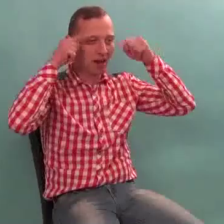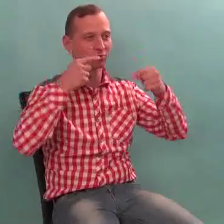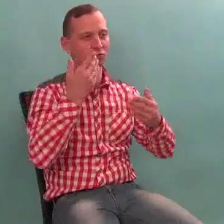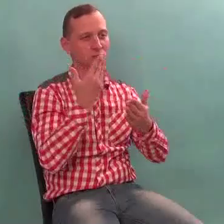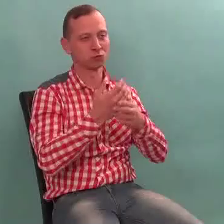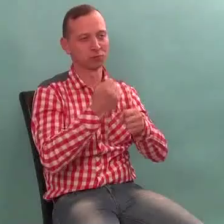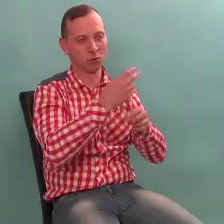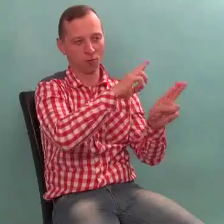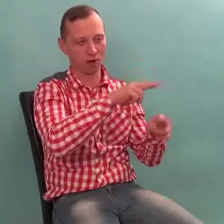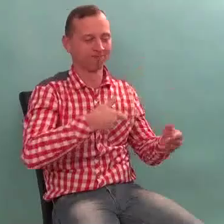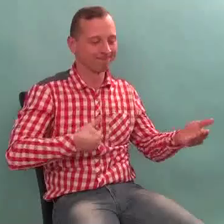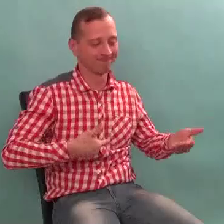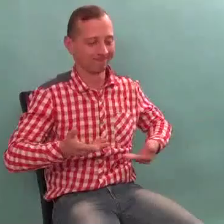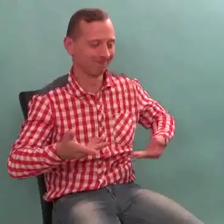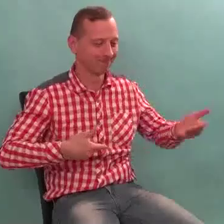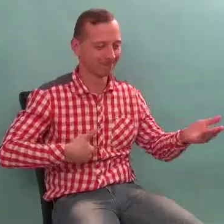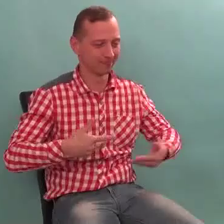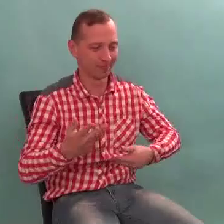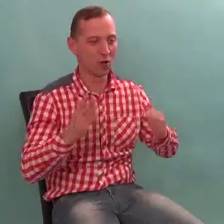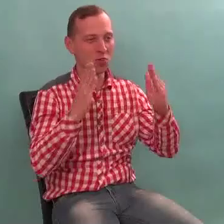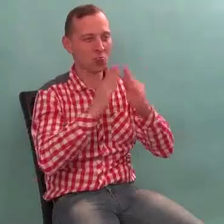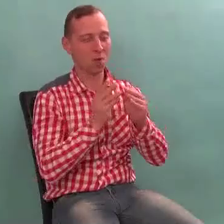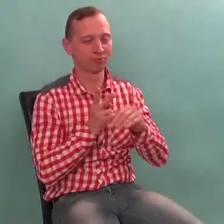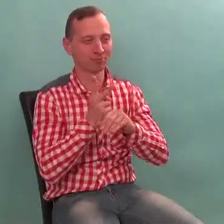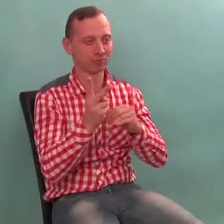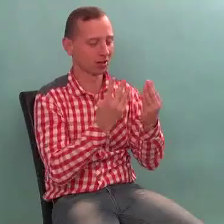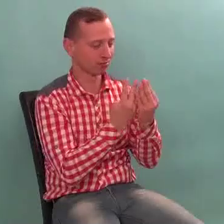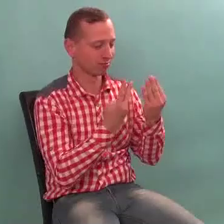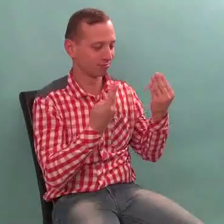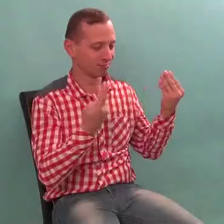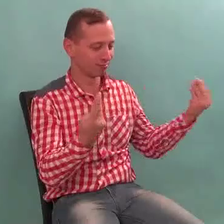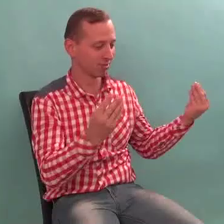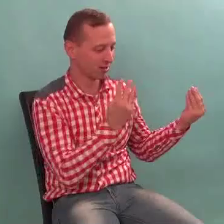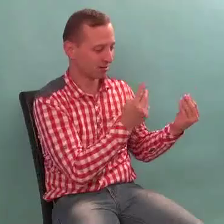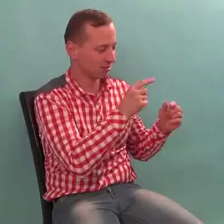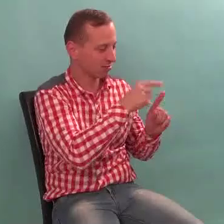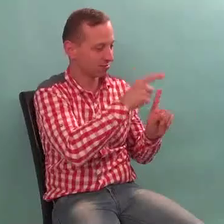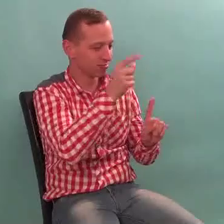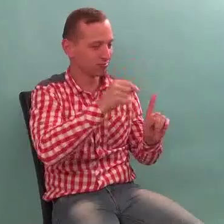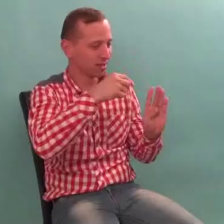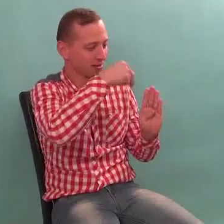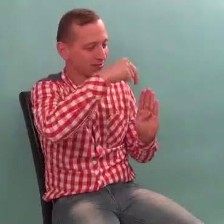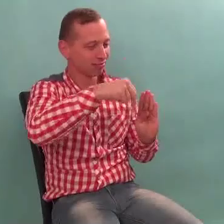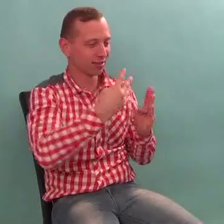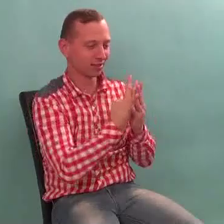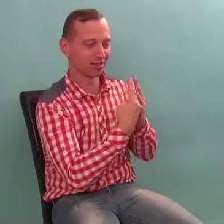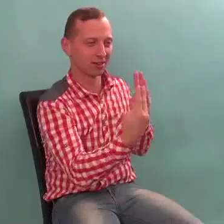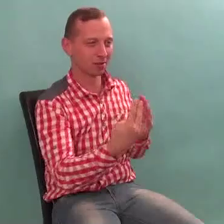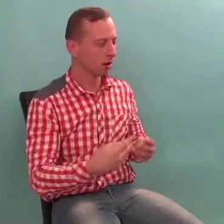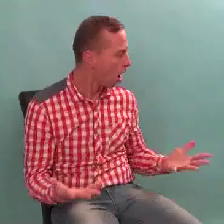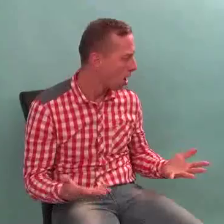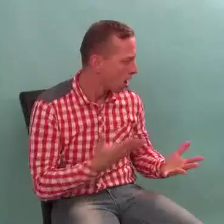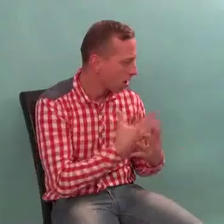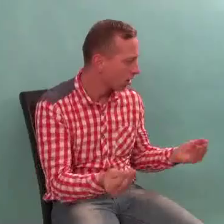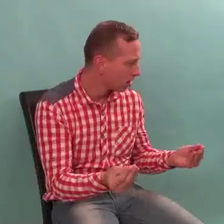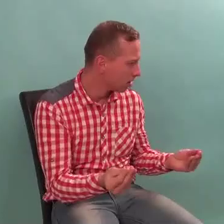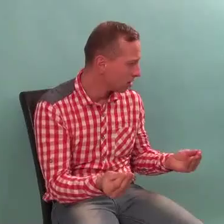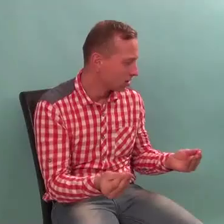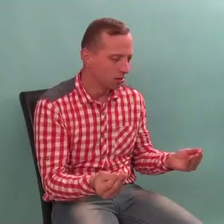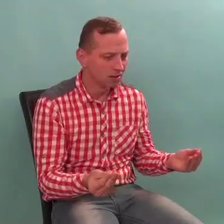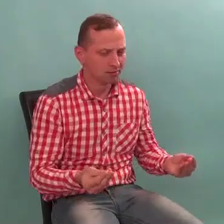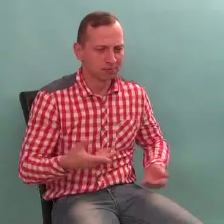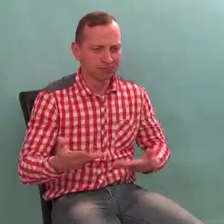Idzie do domu, otwiera drzwi, patrzy zdziwiona! To syn wziął ten płot i gra nim jak na cymbałkach.